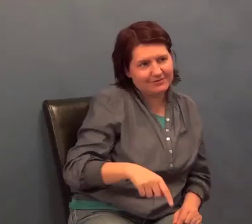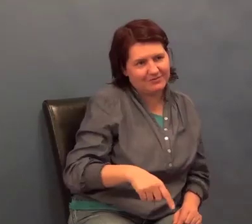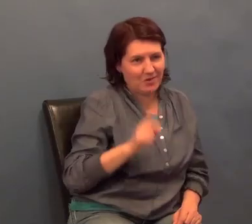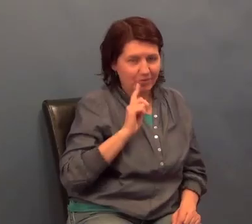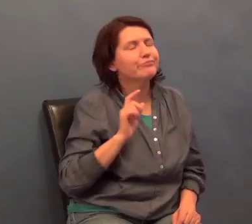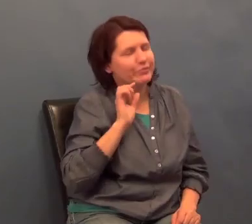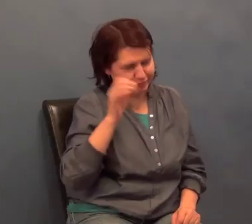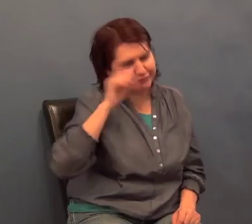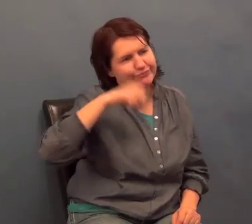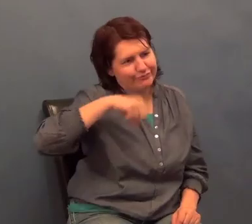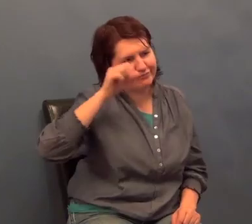Chłopiec się zgadza.